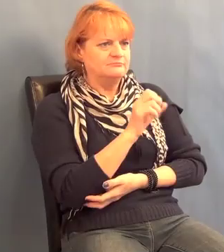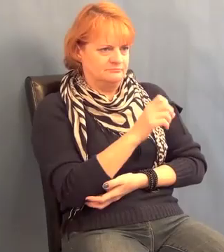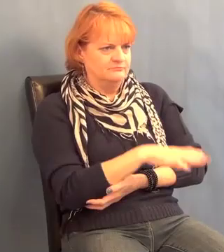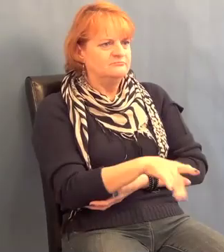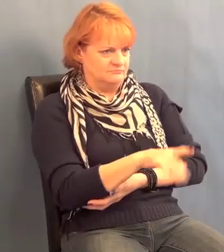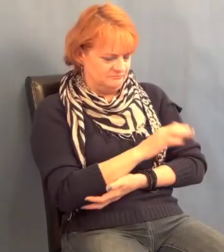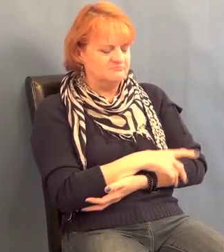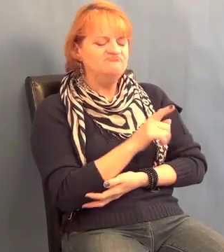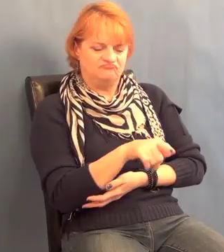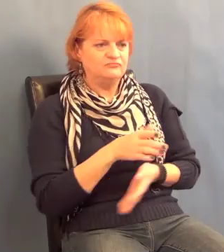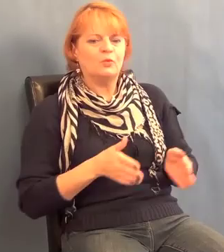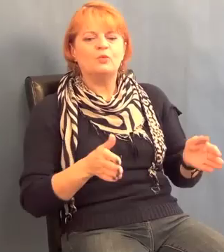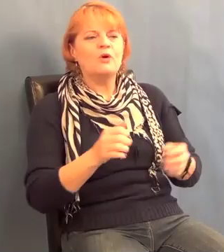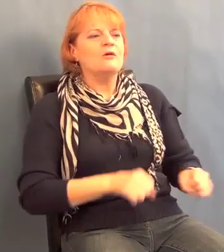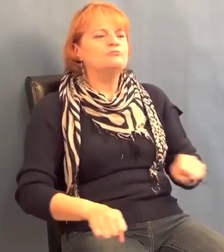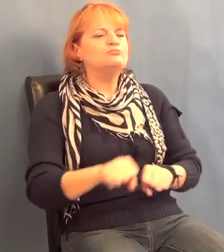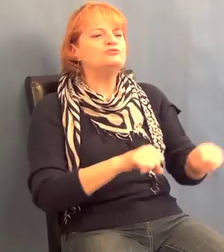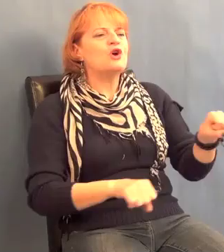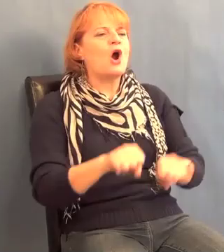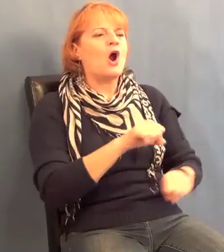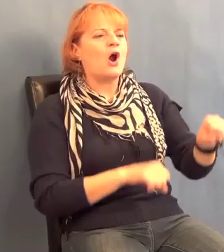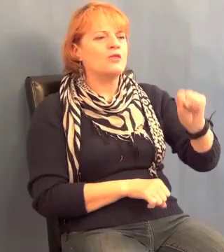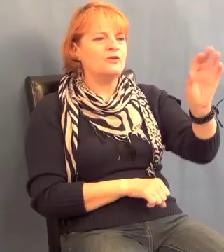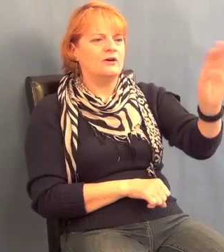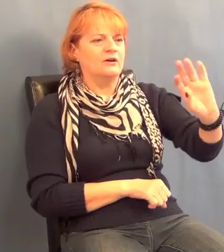Tak, dobrze, to na przykład może być na ulicy jak ktoś myje, sprząta.